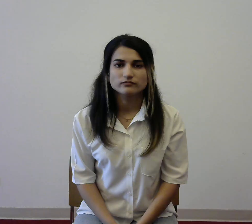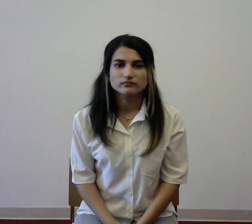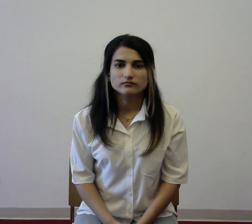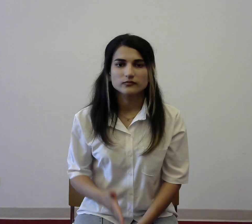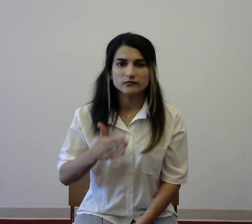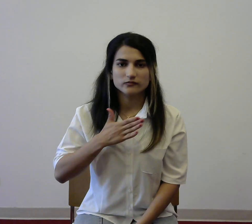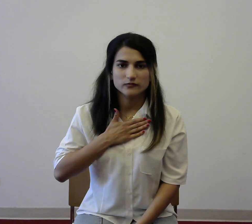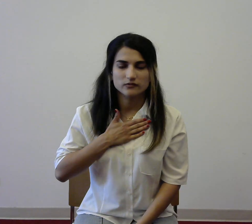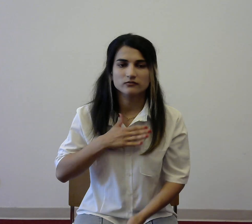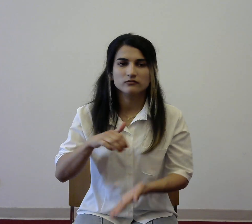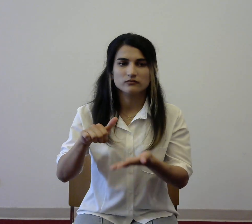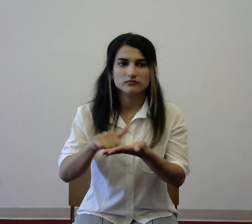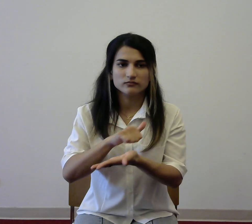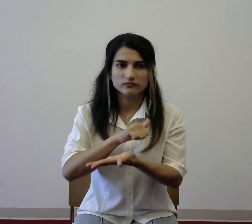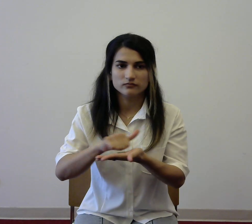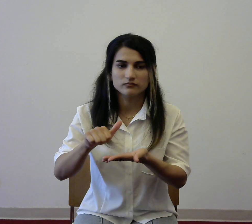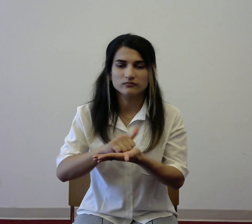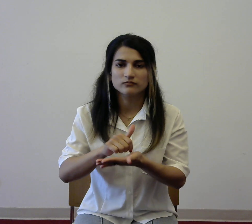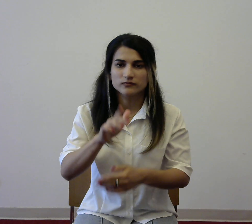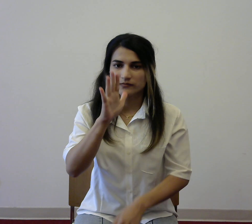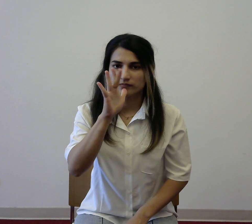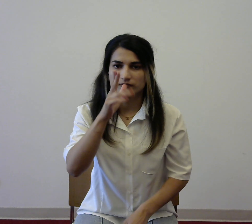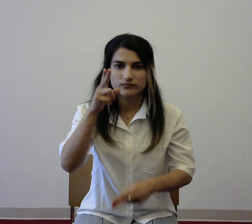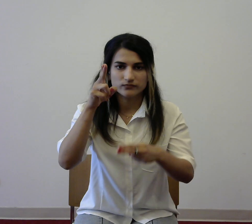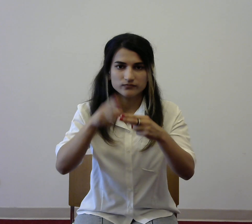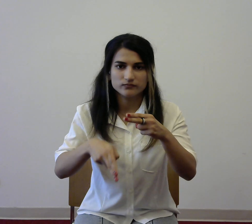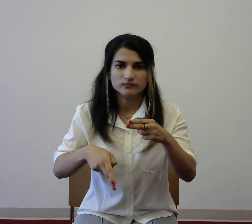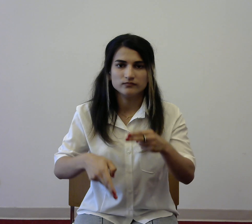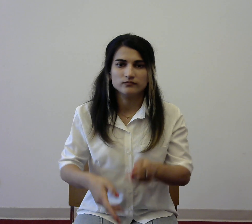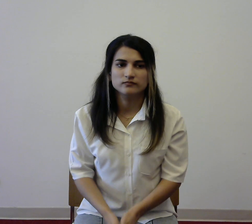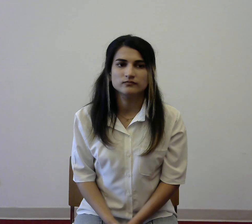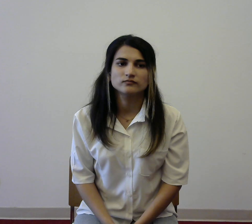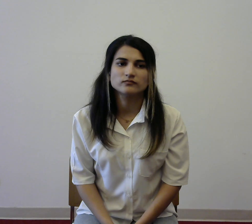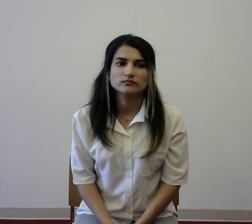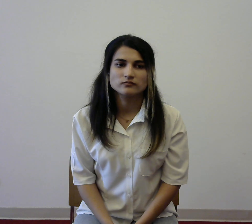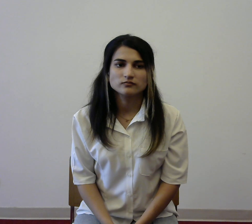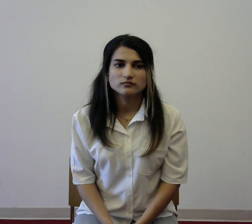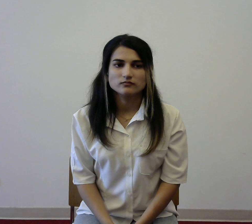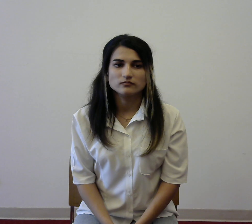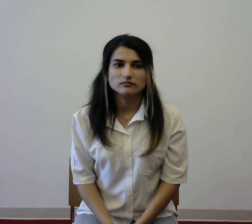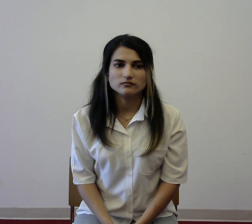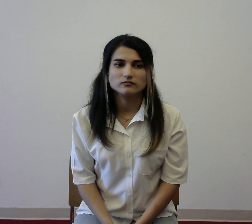Mənim sənədimin vaxtı bitib